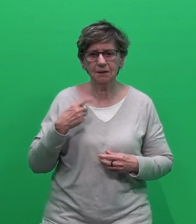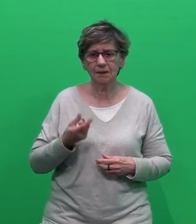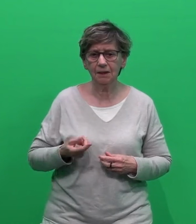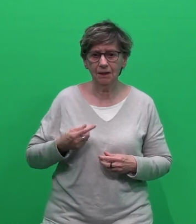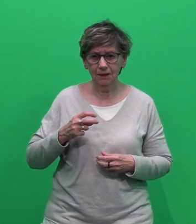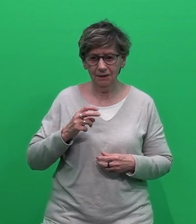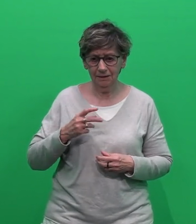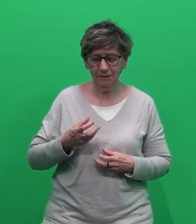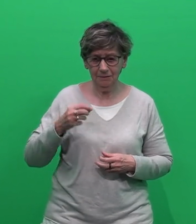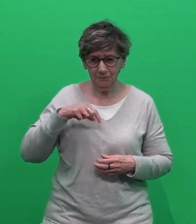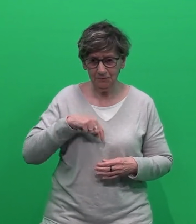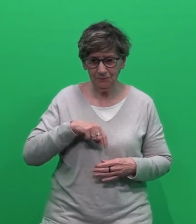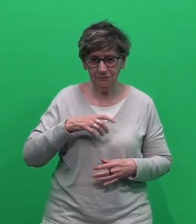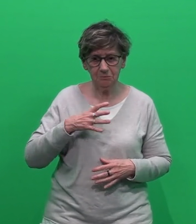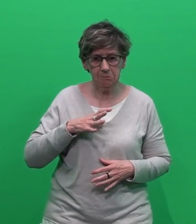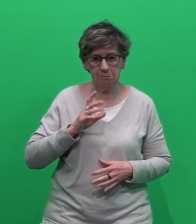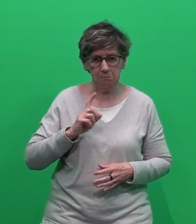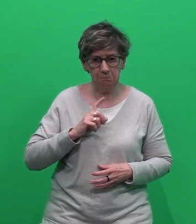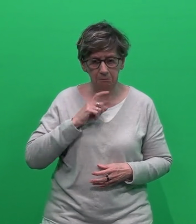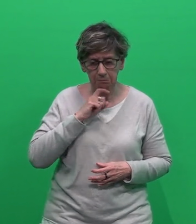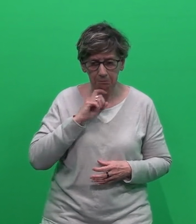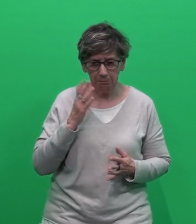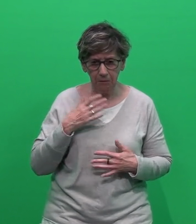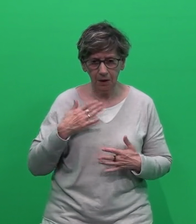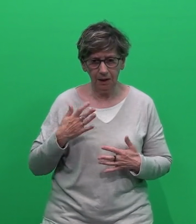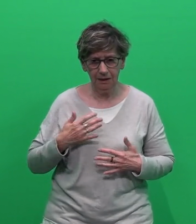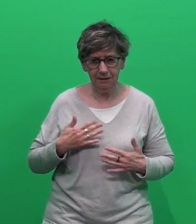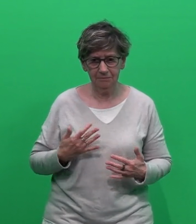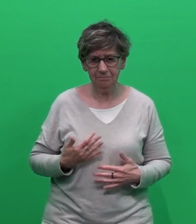Després, quan orino no em fa mal.